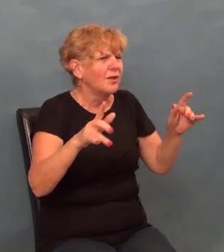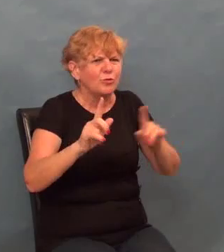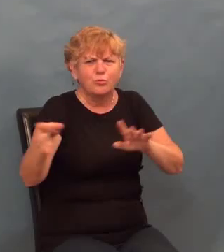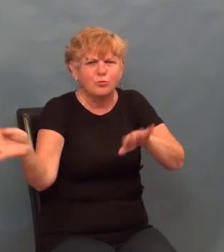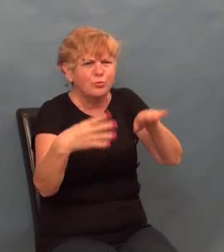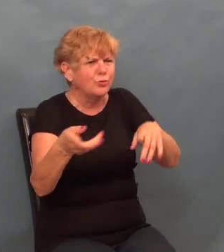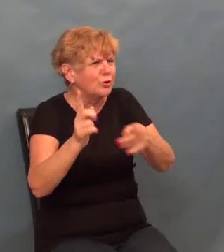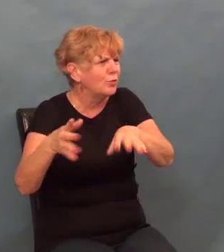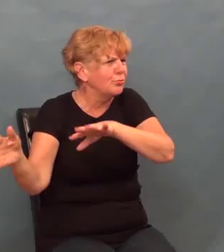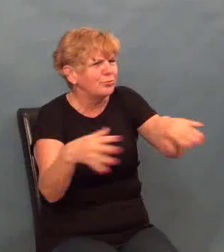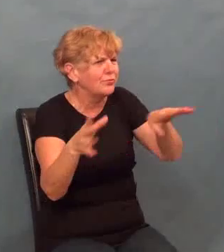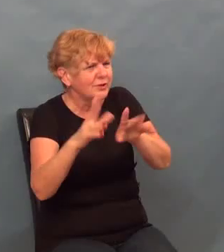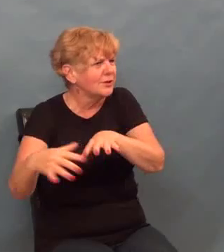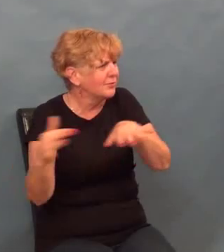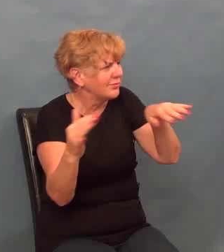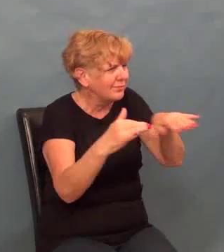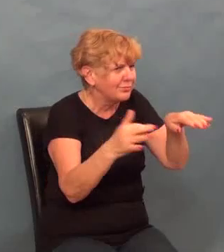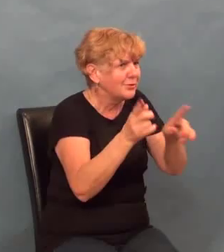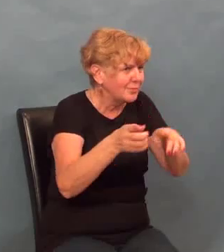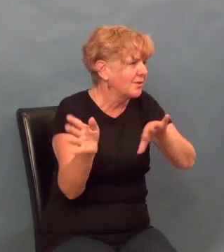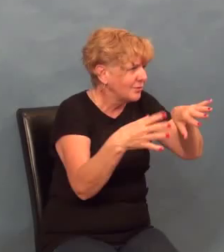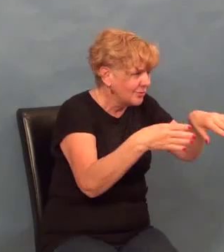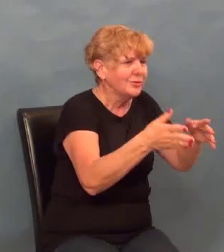Szybko musieli wyjść na zewnątrz.